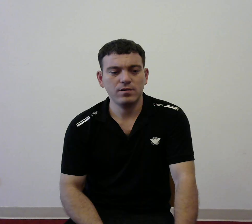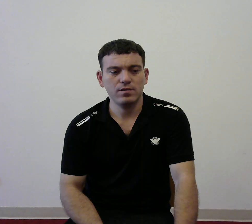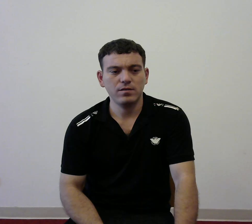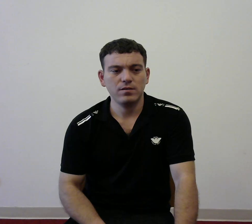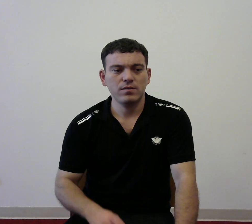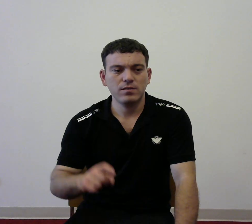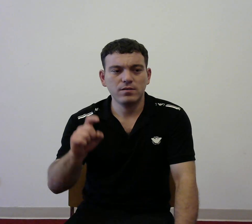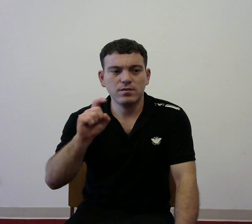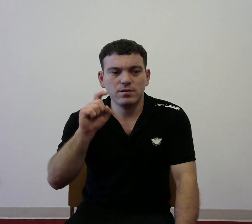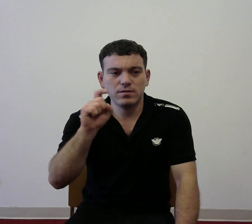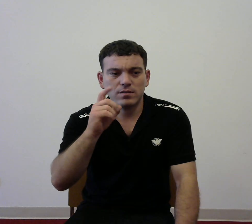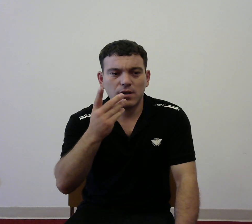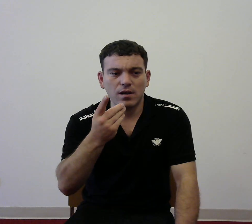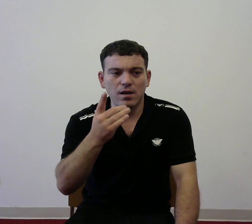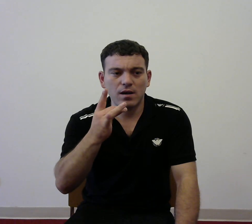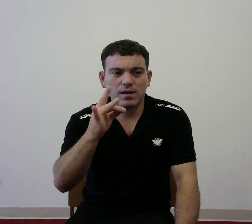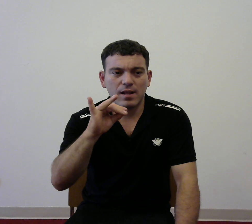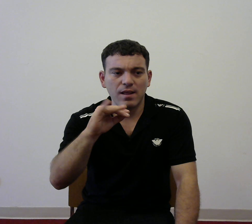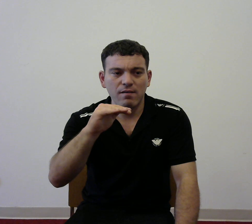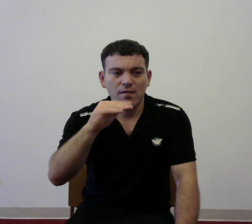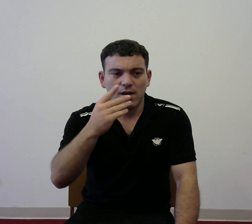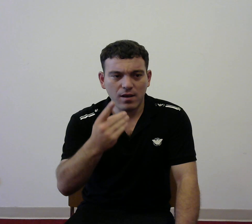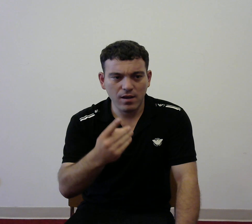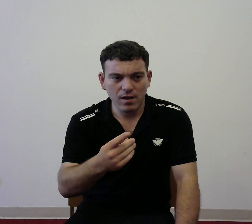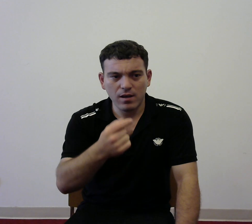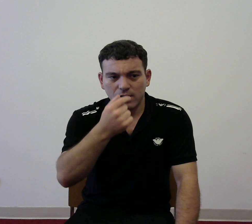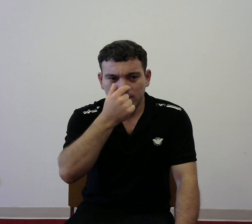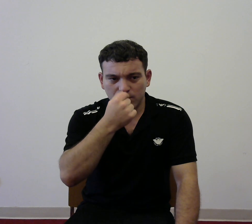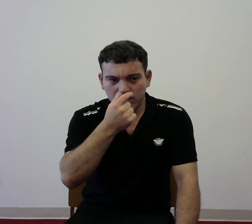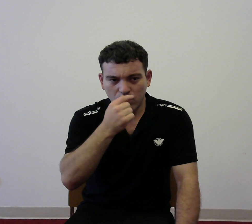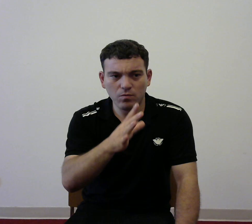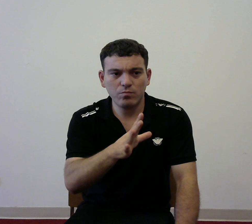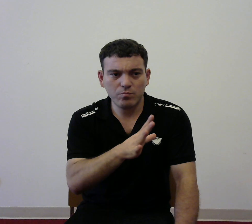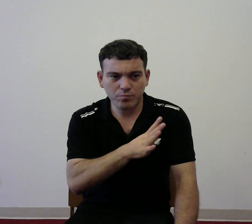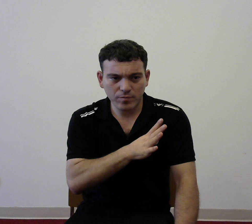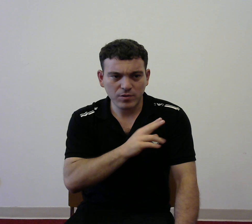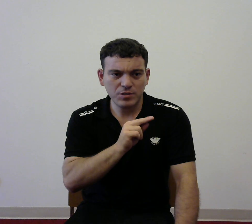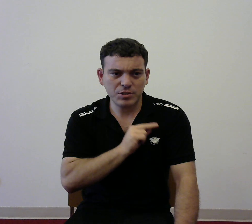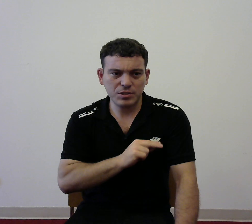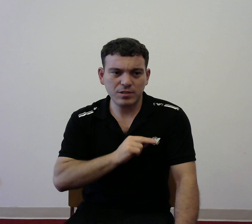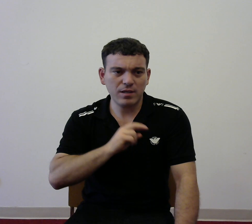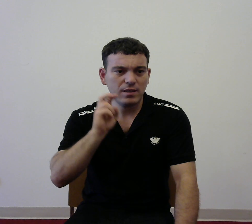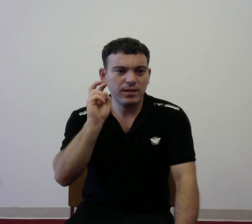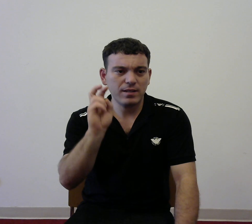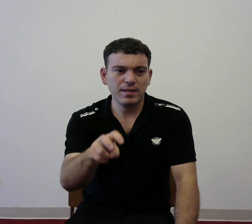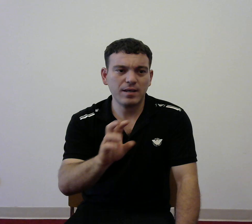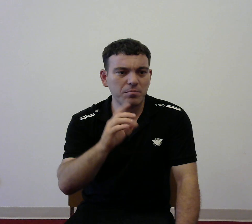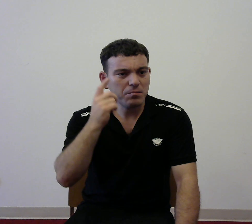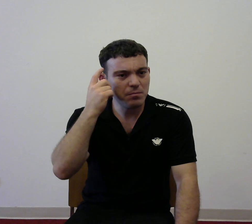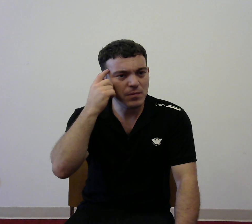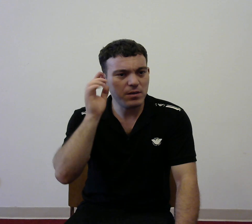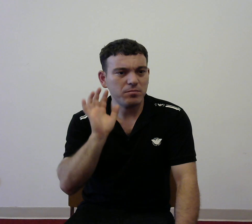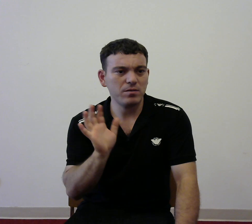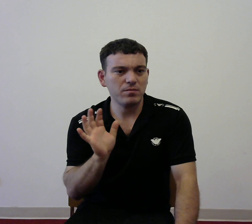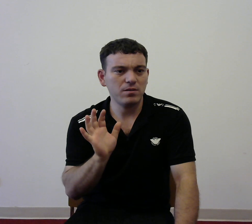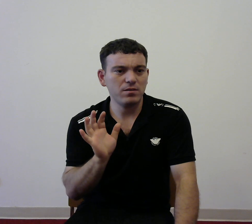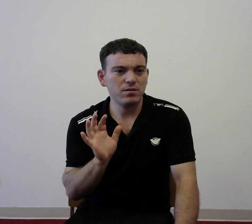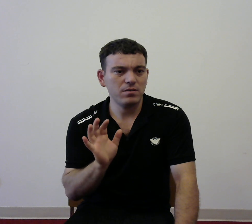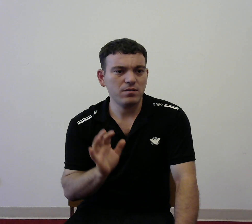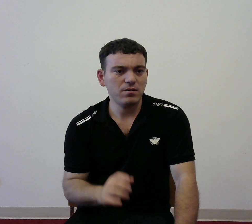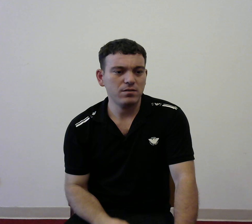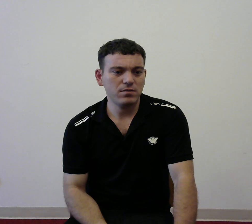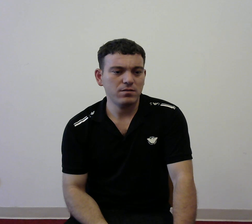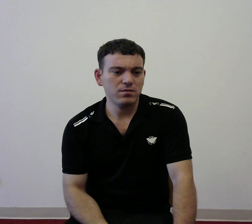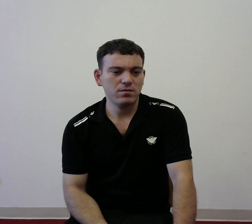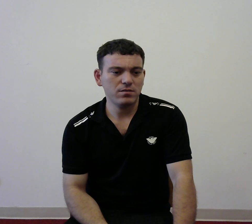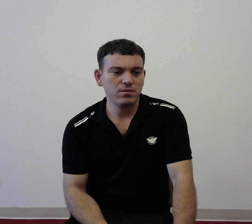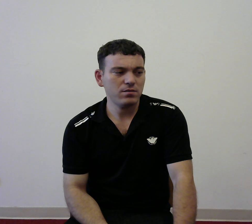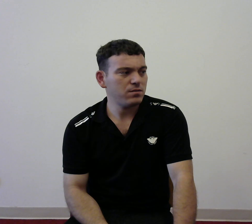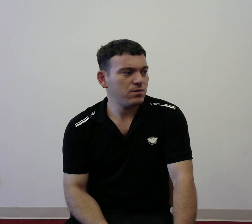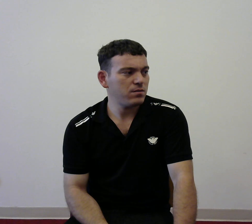Zərifə qrip olub, işə gələ bilmir